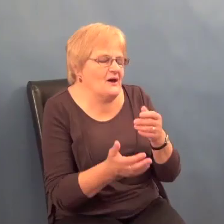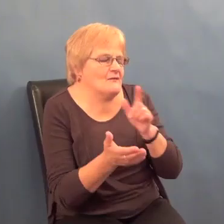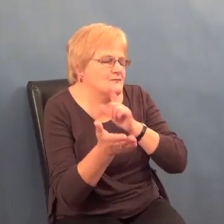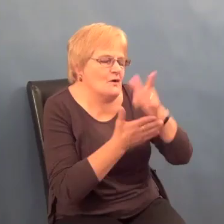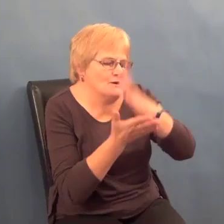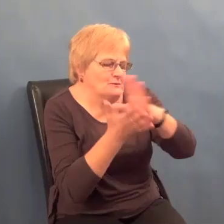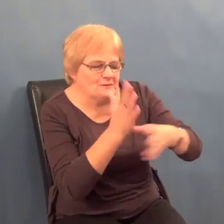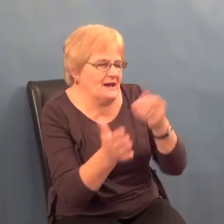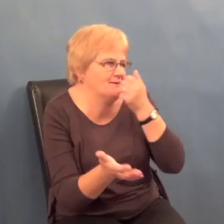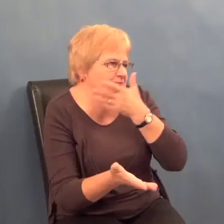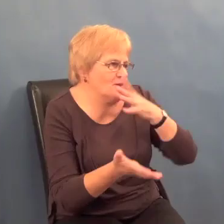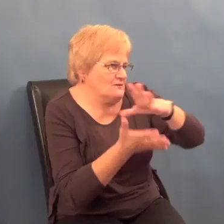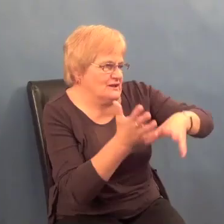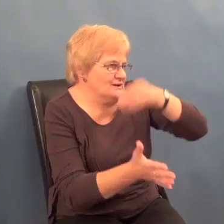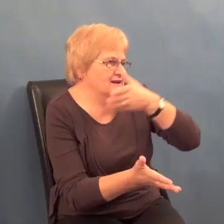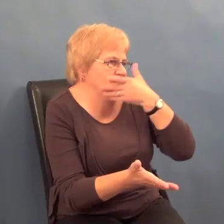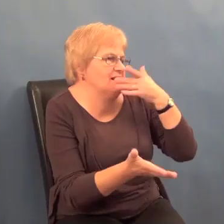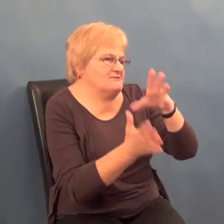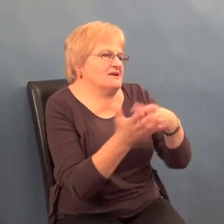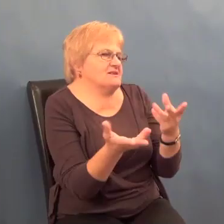Dwunasta, to już zabiera wszystko, jabłek nie ma, nie ma, wszystko zabiera.